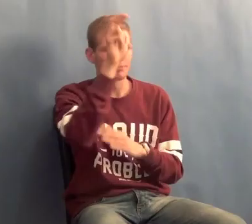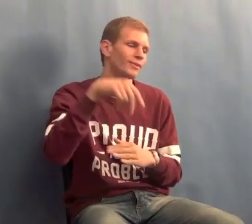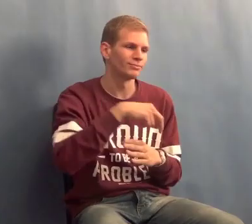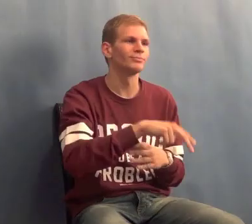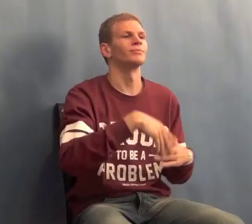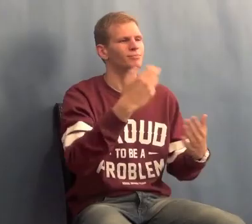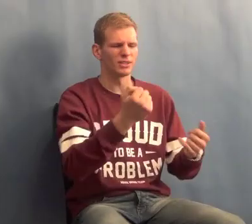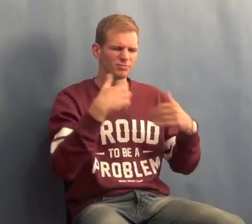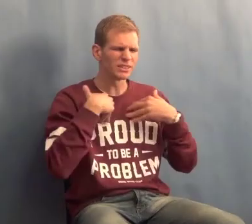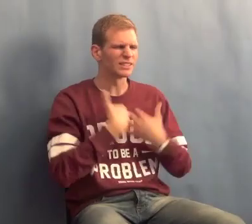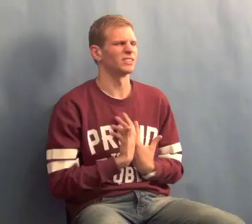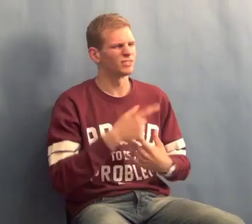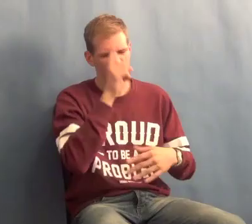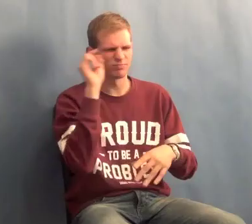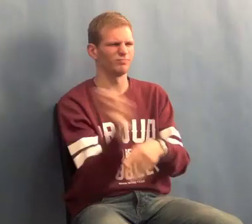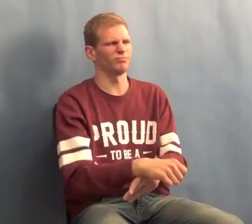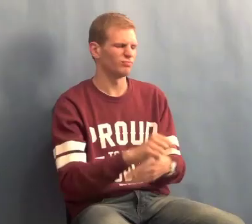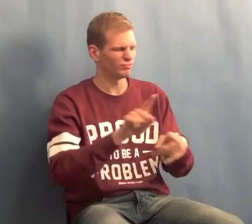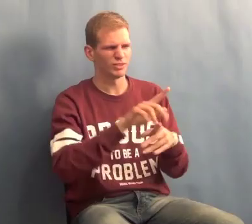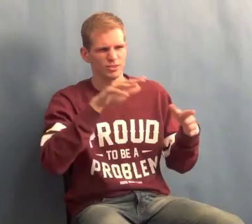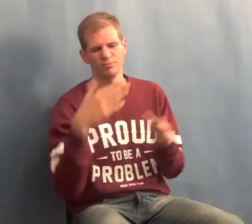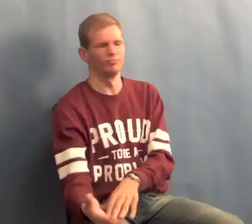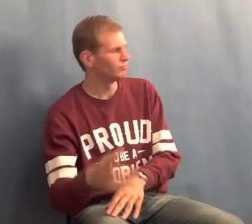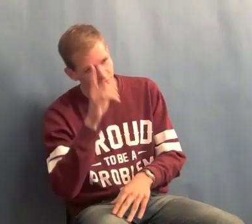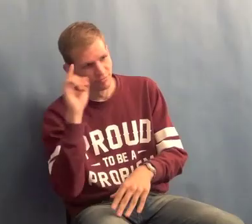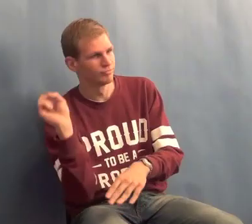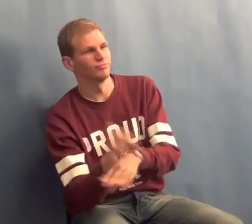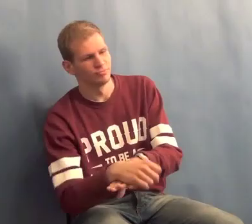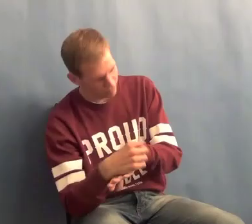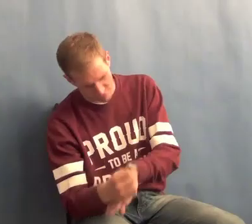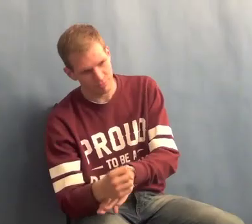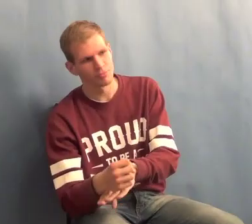Był tak mocno zmęczony, że padł.